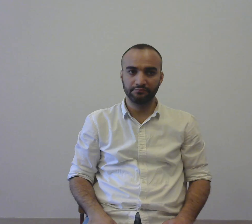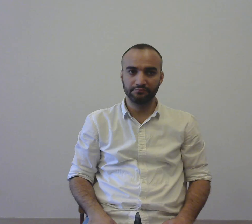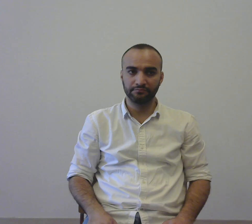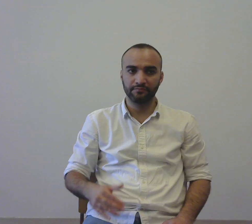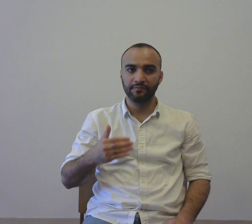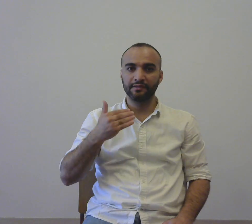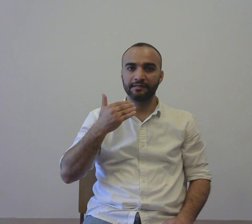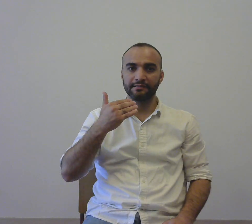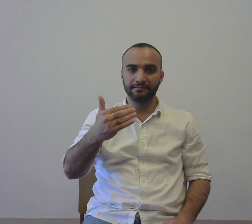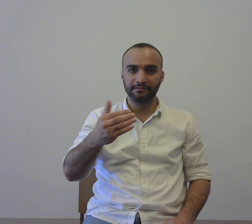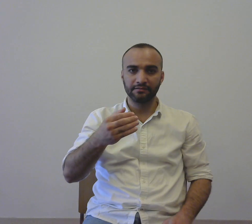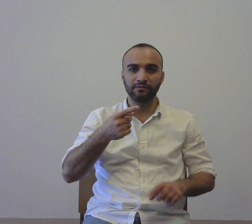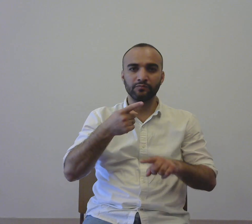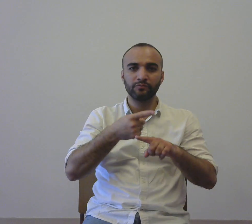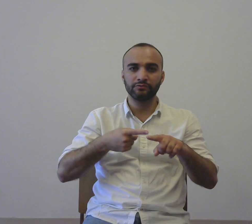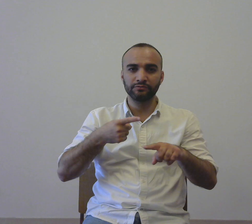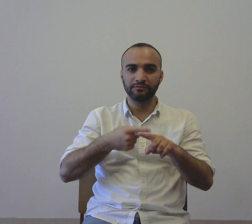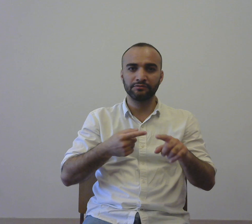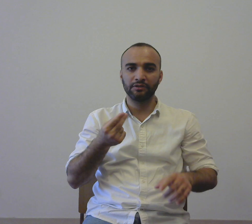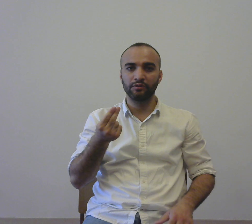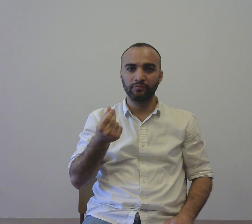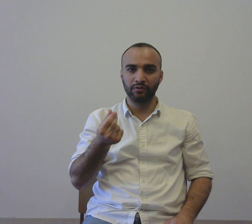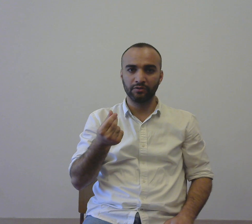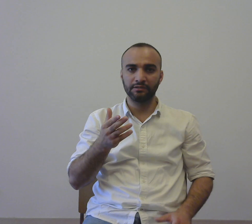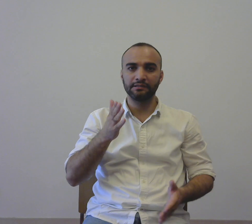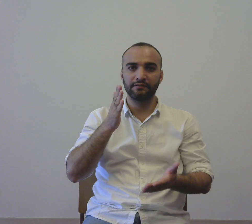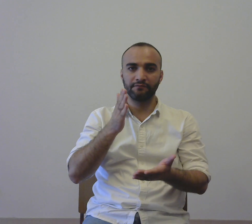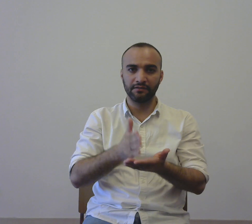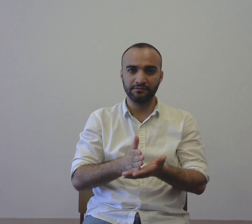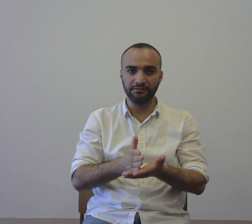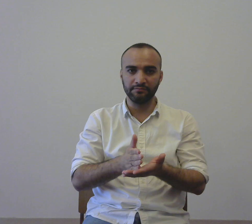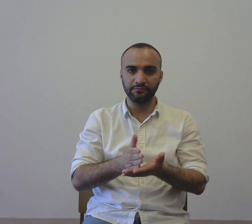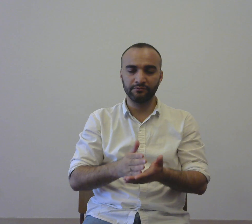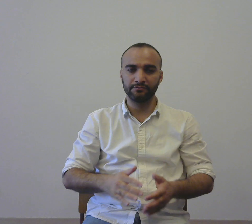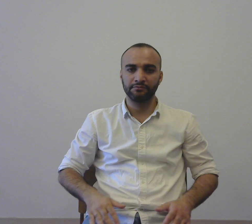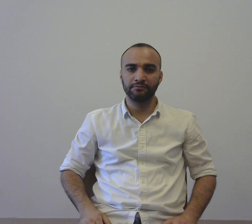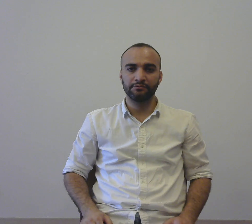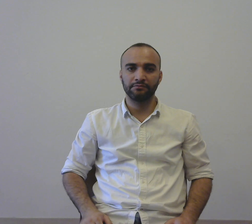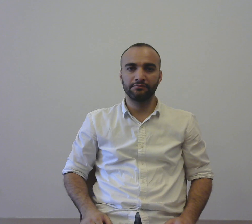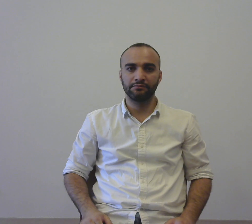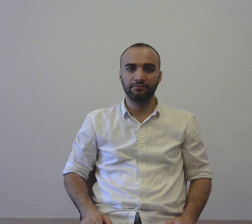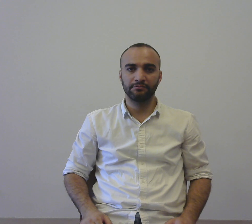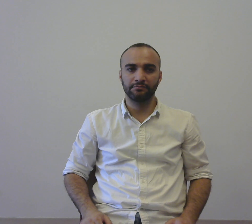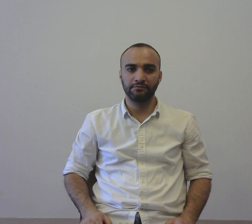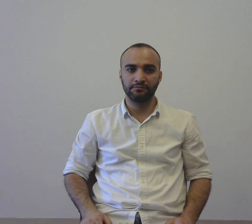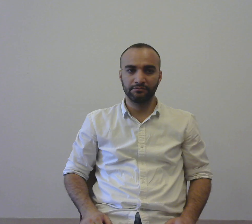Sizdə xırda pul varmı?